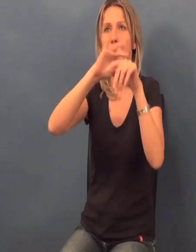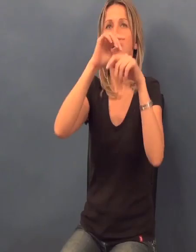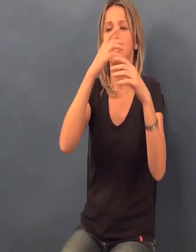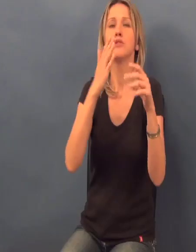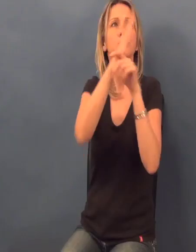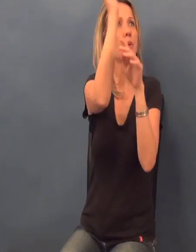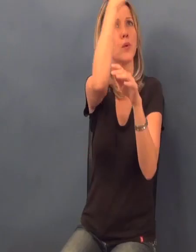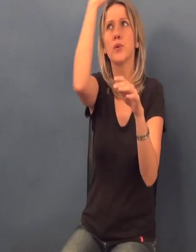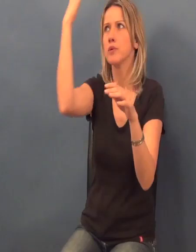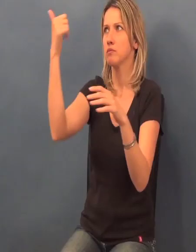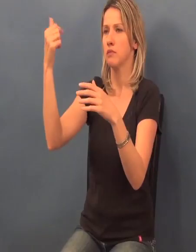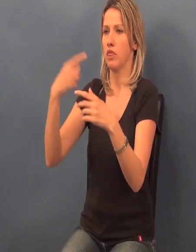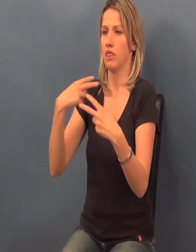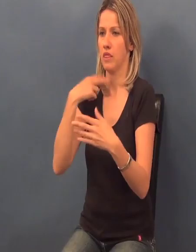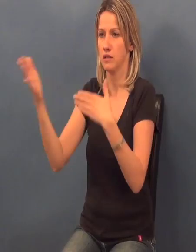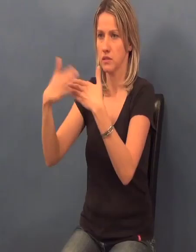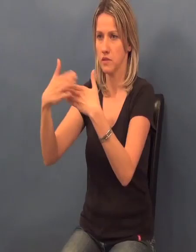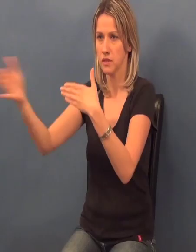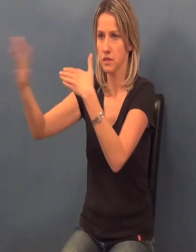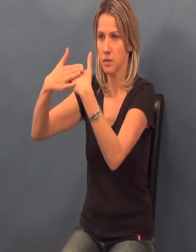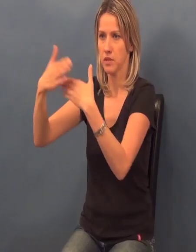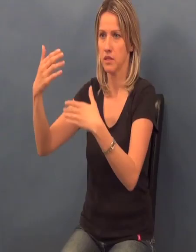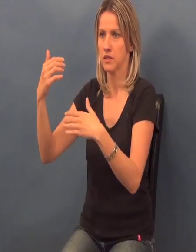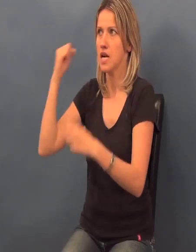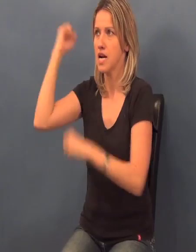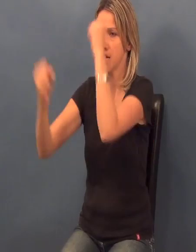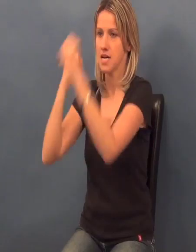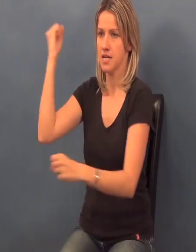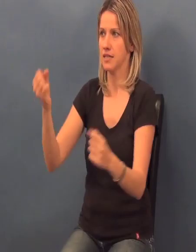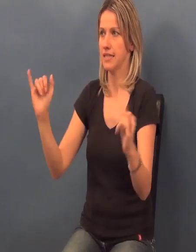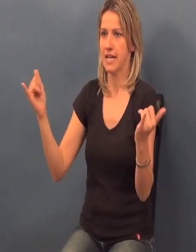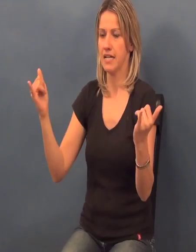Strażacy wpadają, opróżniają pokoje. W jednym pokoju drzwi są zamknięte. Walą w drzwi. 'Co robić?'